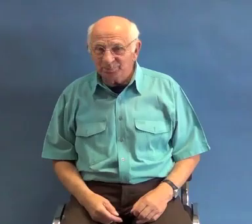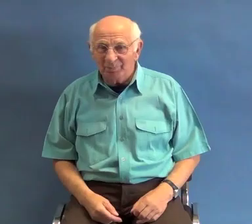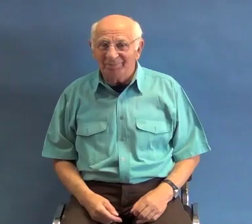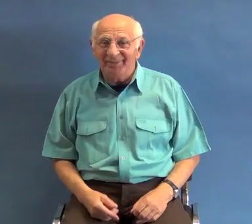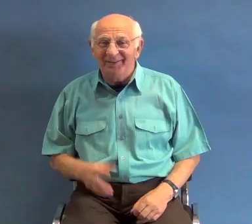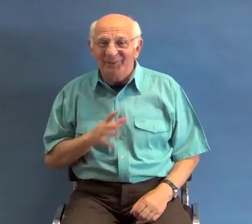Odpoczynek.